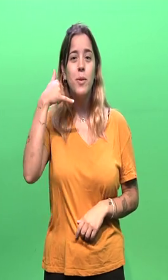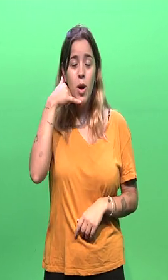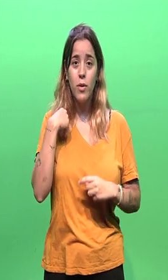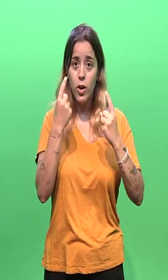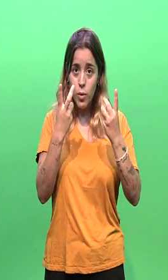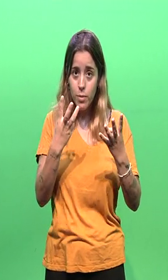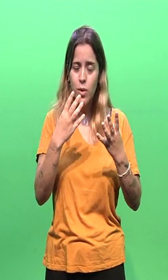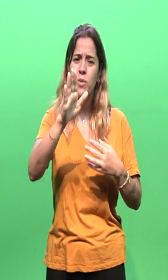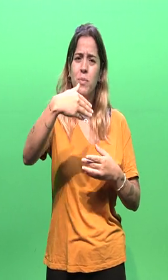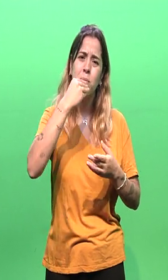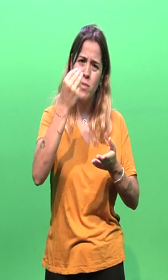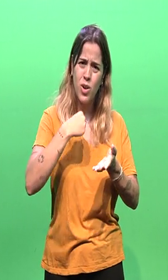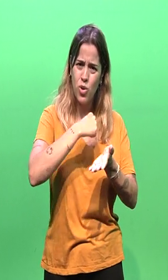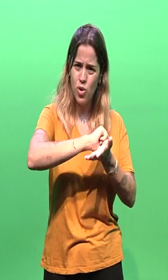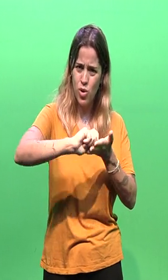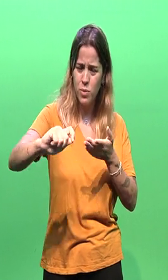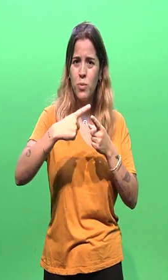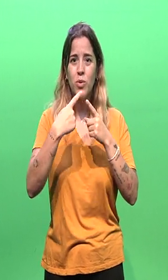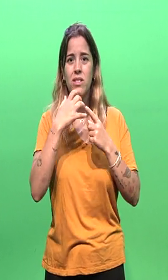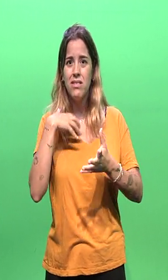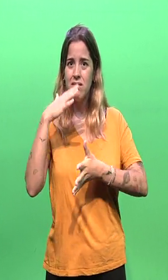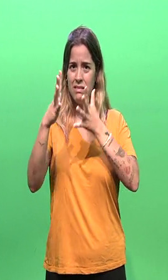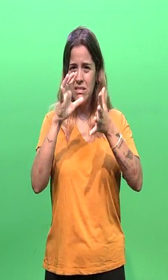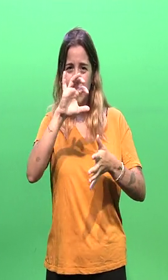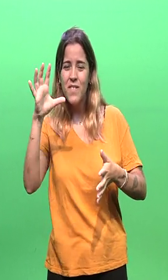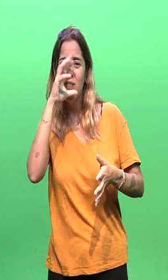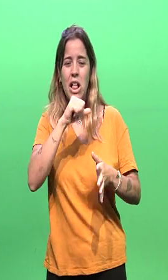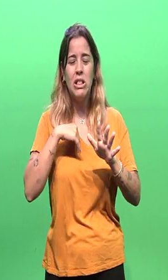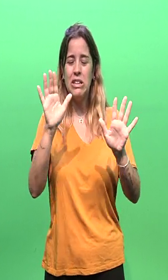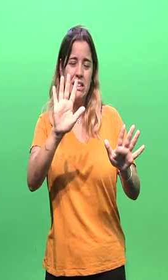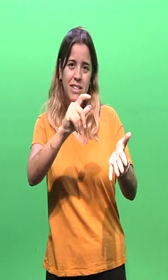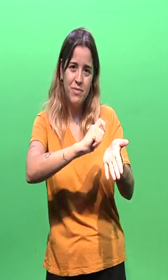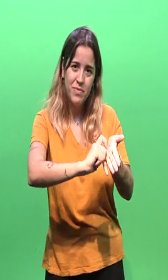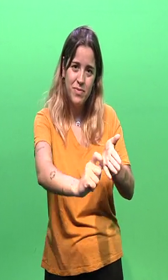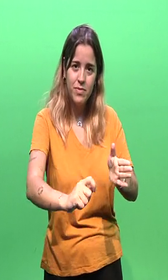El meu número de mòbil? Dona'm un full, millor, si el signo m'equivocaré, és millor escriure'l.